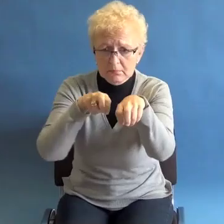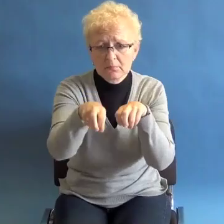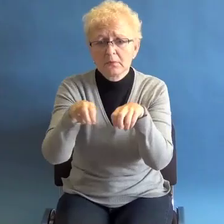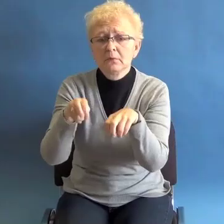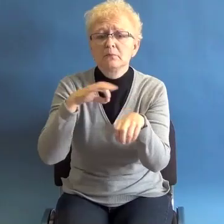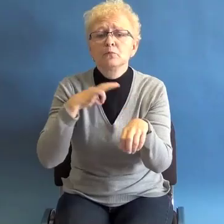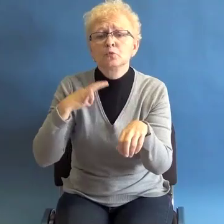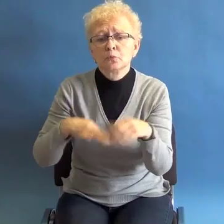Moja córka tam była.